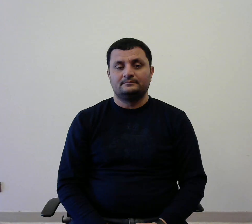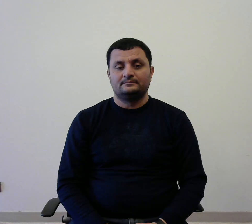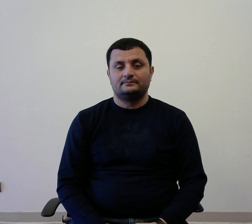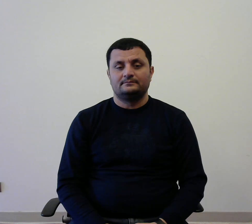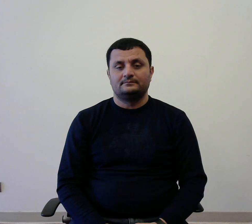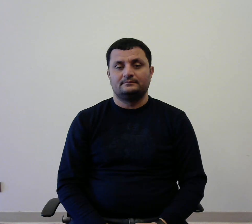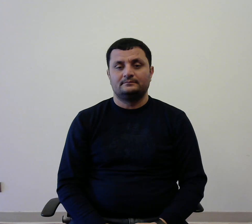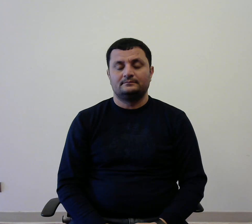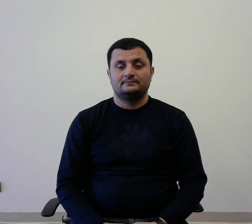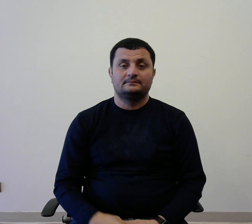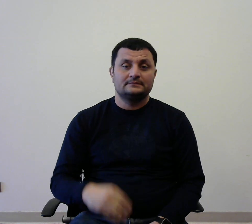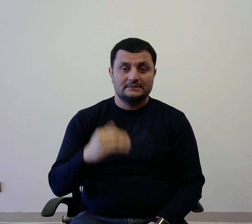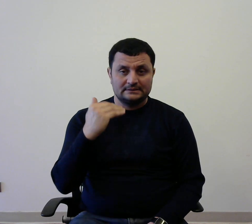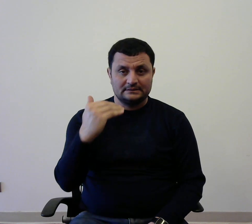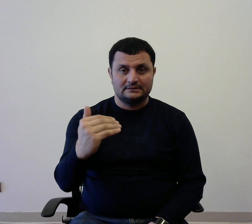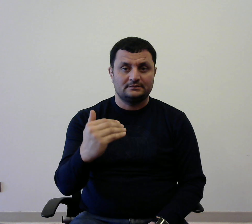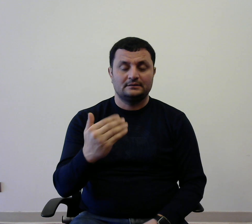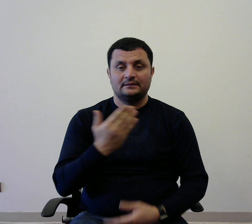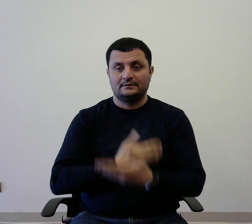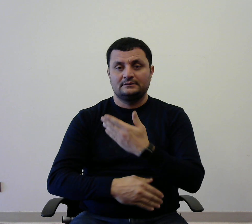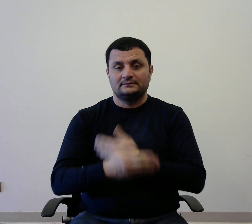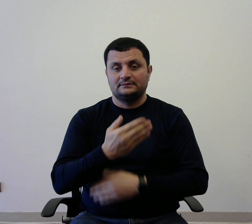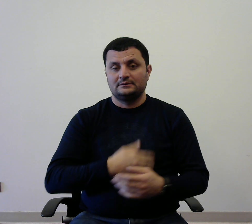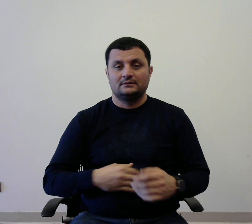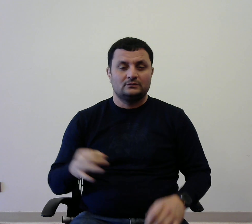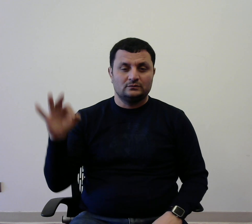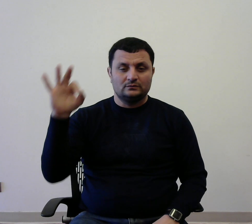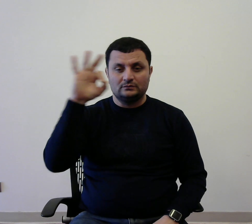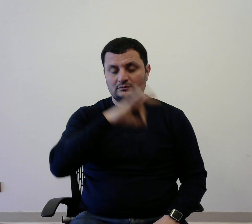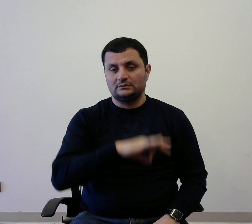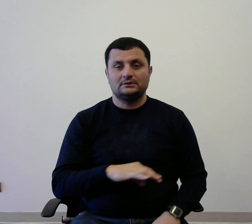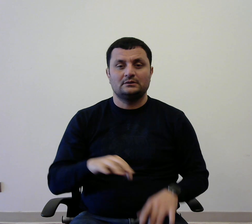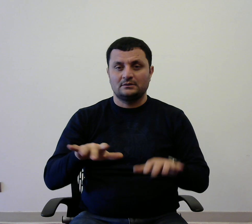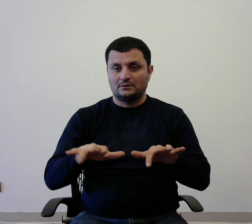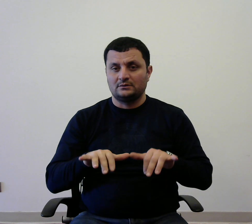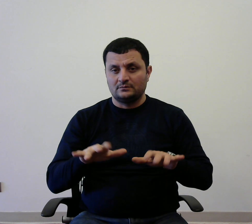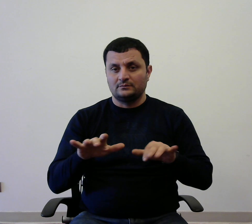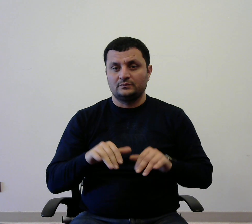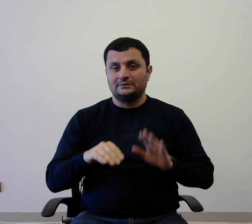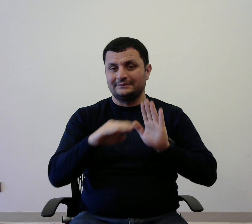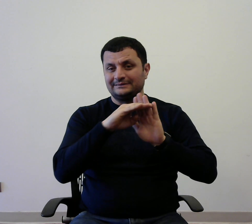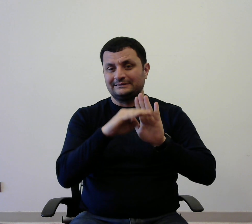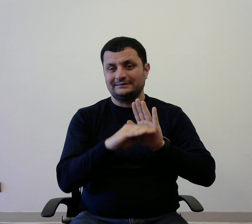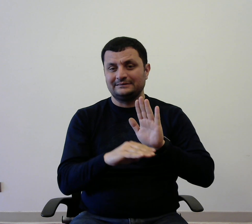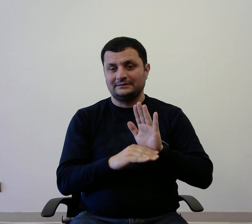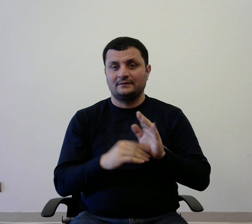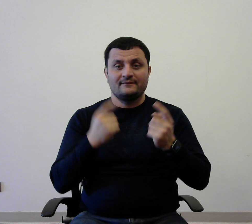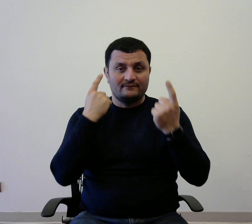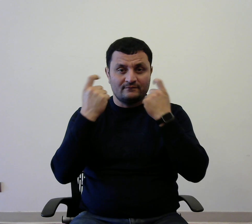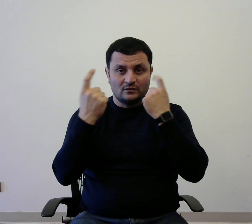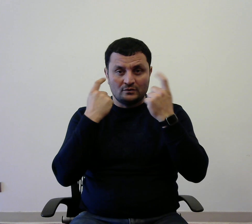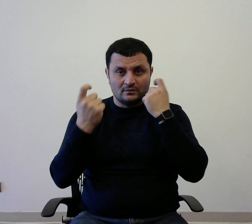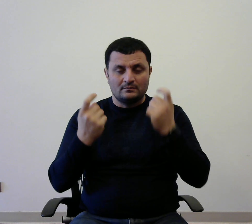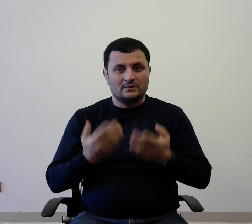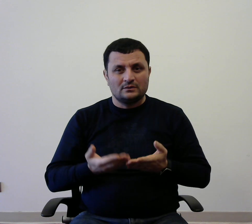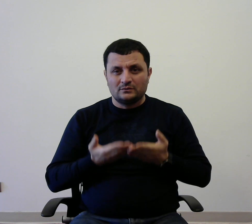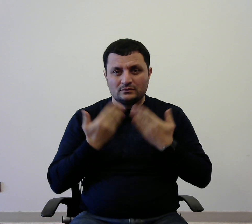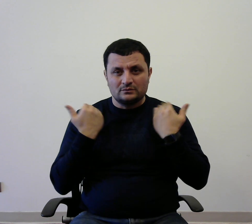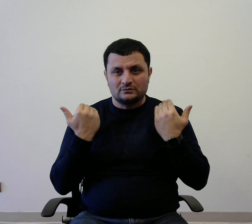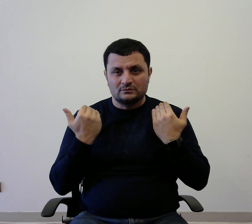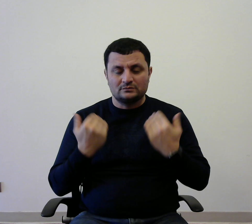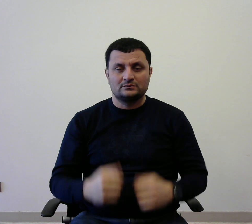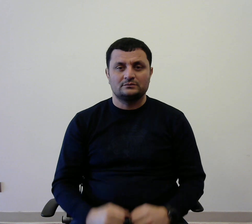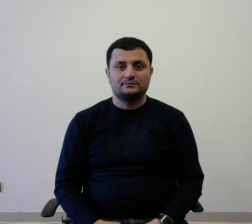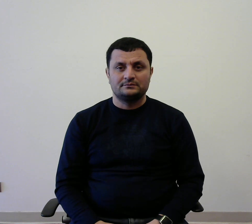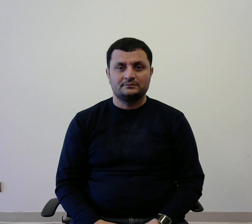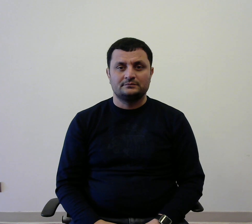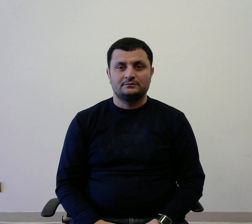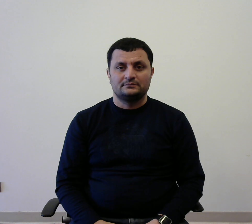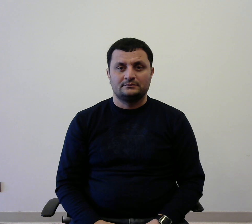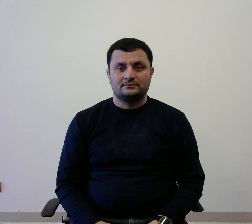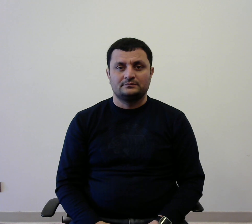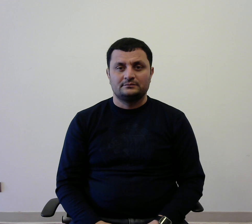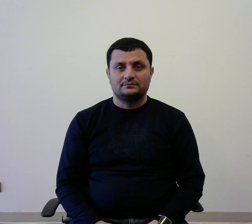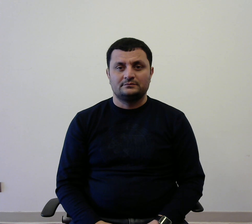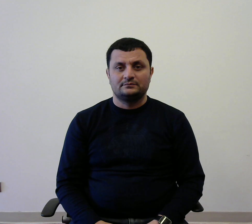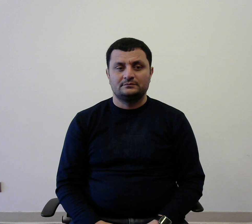Sizin əlilliyiniz haqqınızda sistemdə məlumat yoxdur